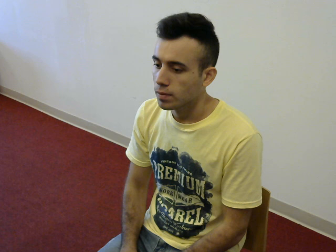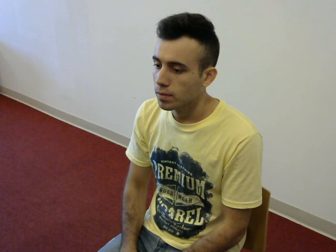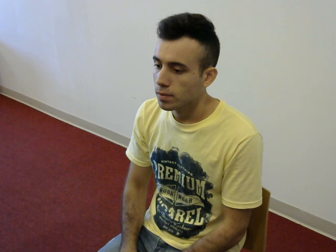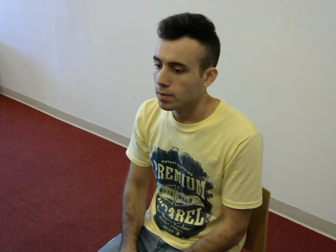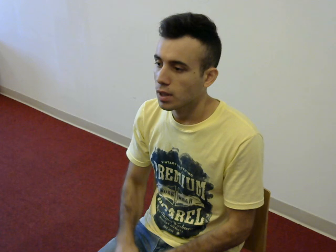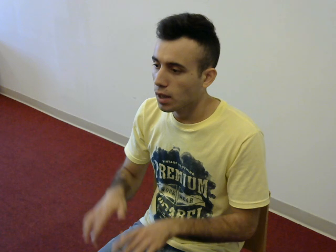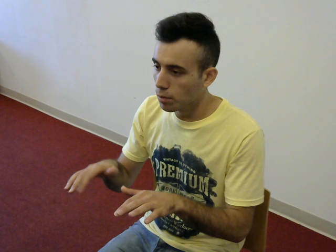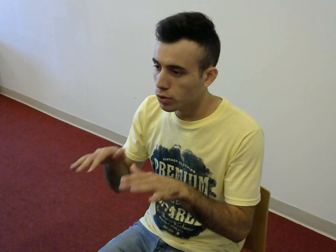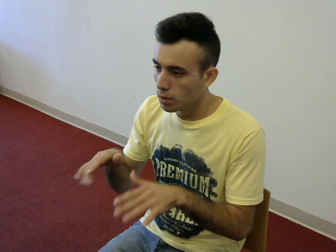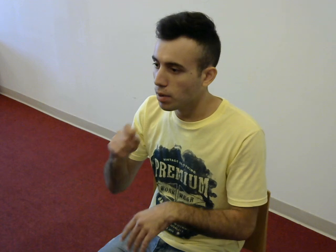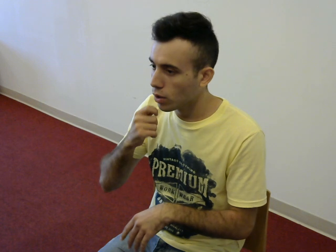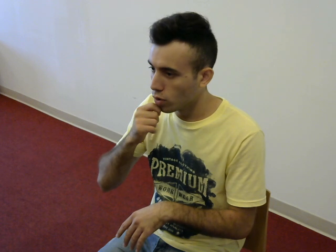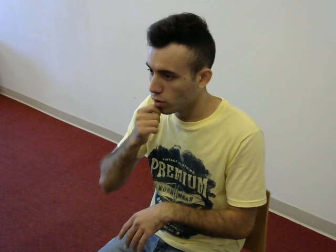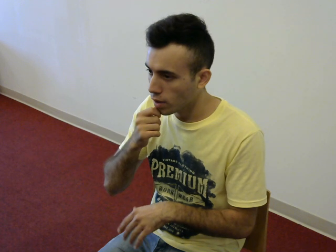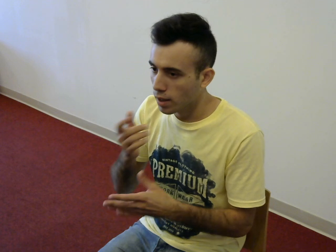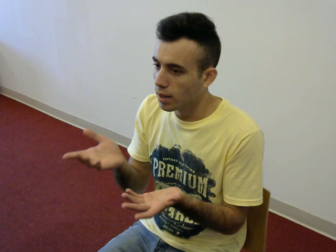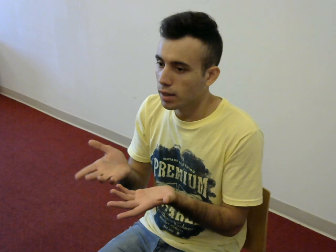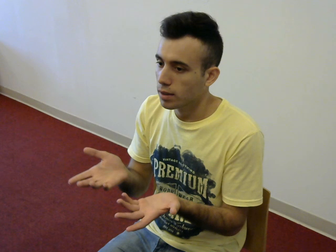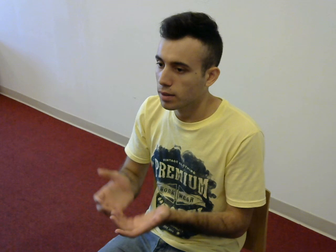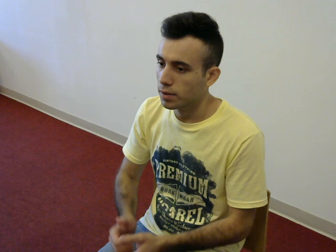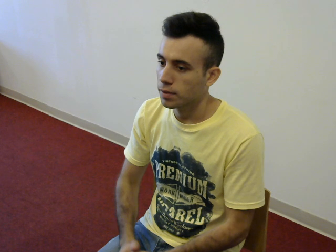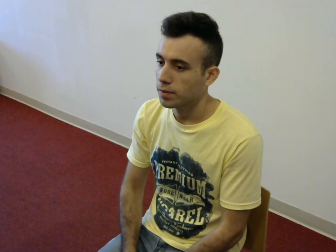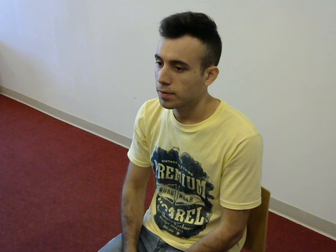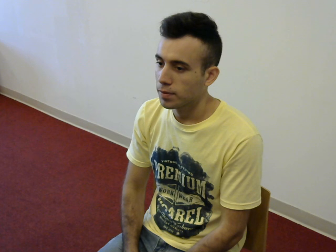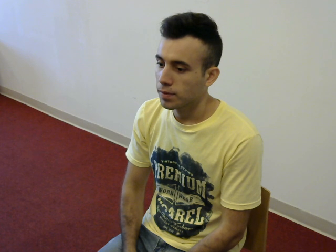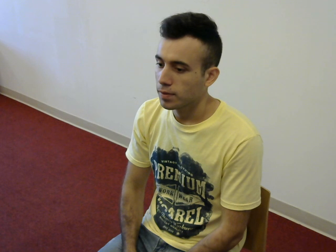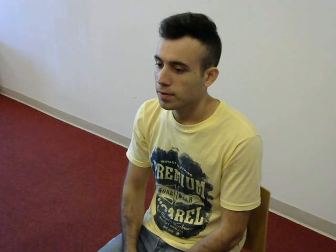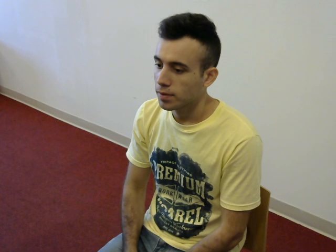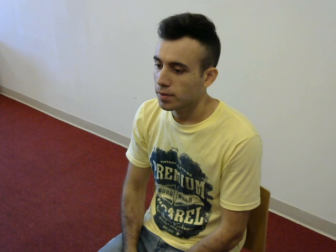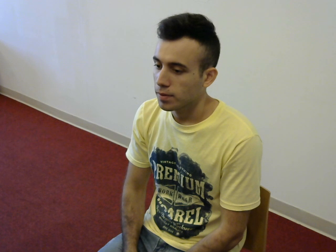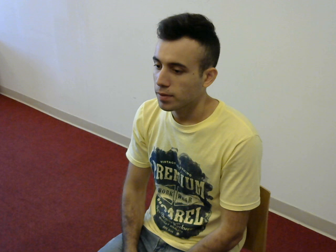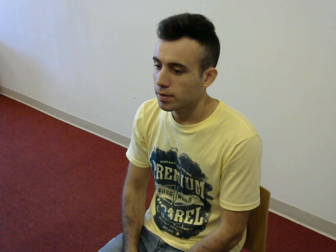Kompüterin parolu nədir?